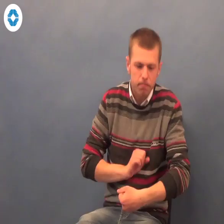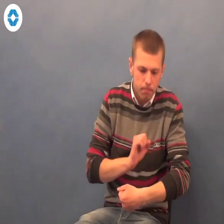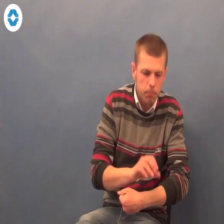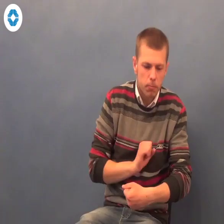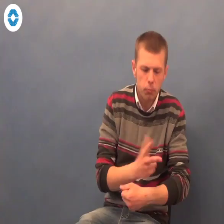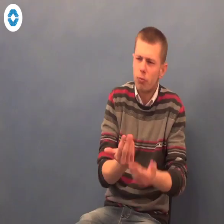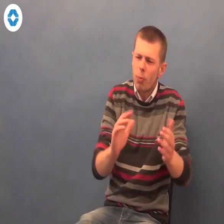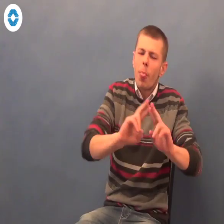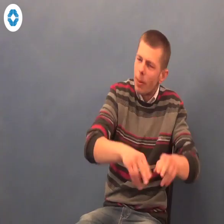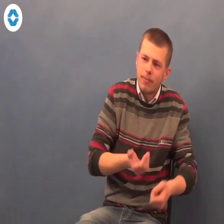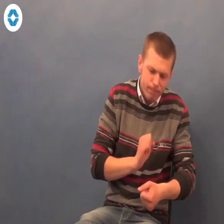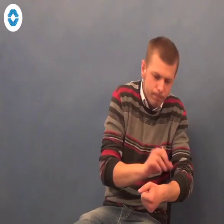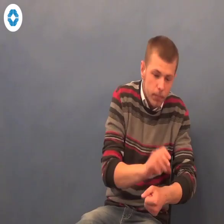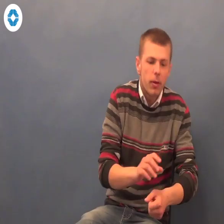Do tego trzeciego pojemnika wrzuca resztę gruszek.